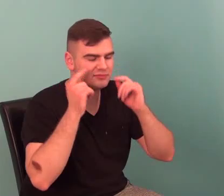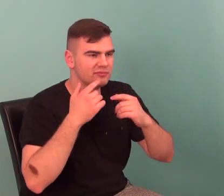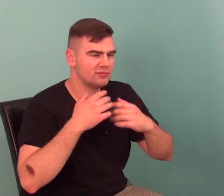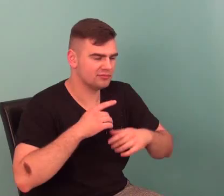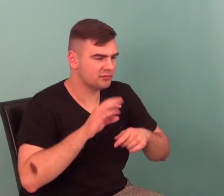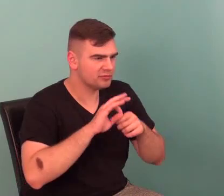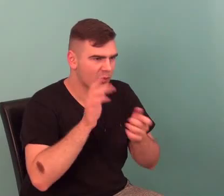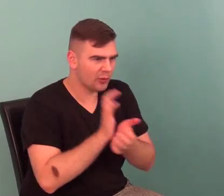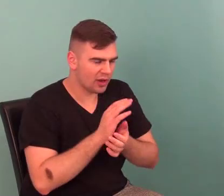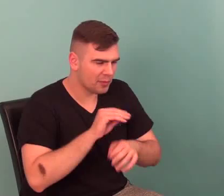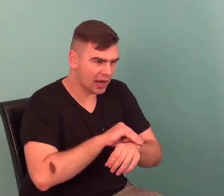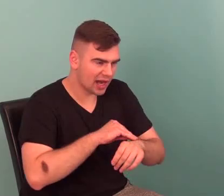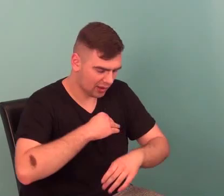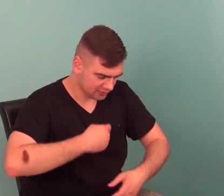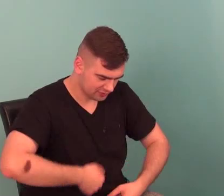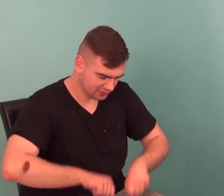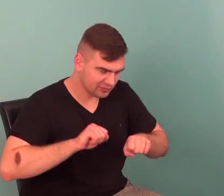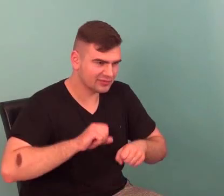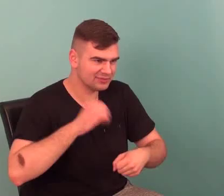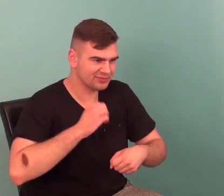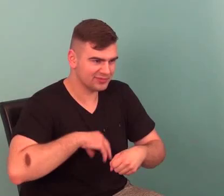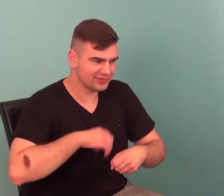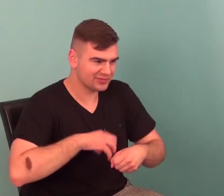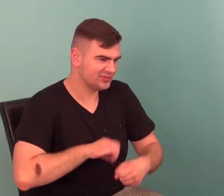Wkłada coś do podwiniętego materiału, który trzyma z przodu.